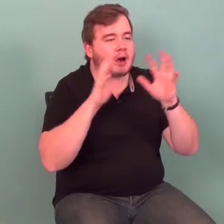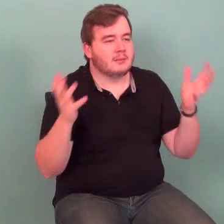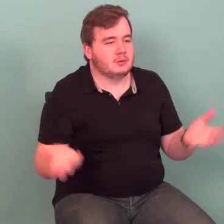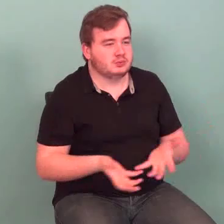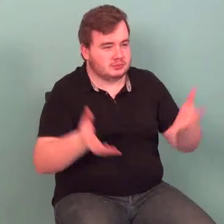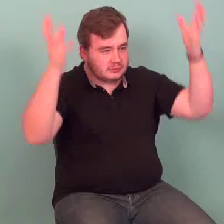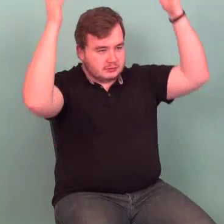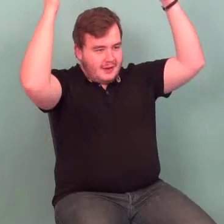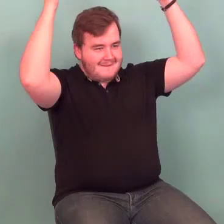Stawia go na głowie.